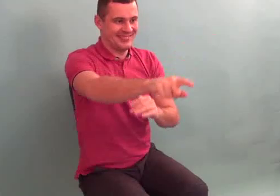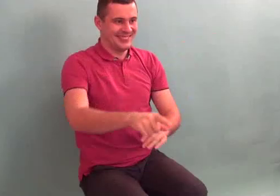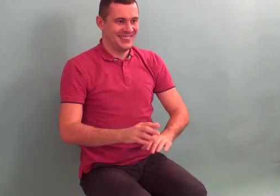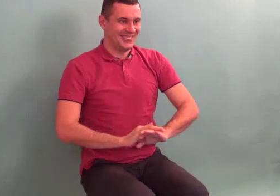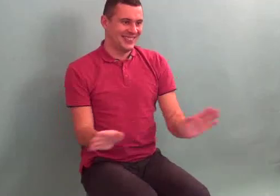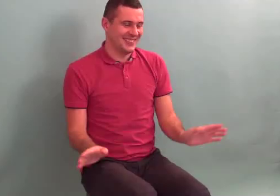Koniec.